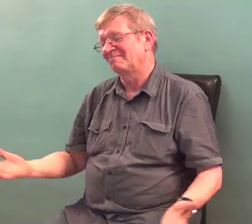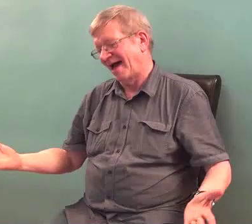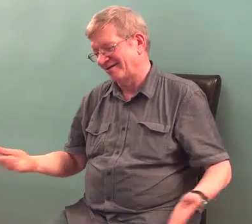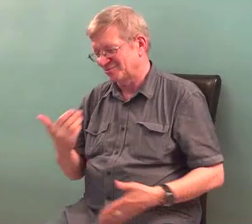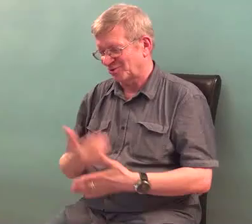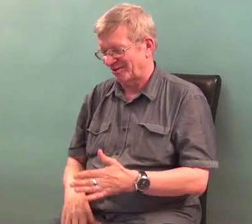Szkoda.